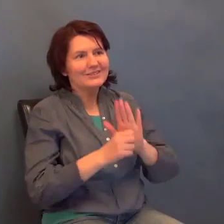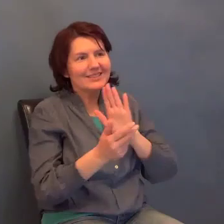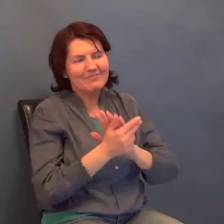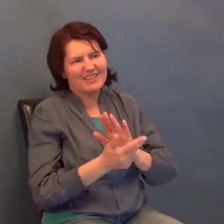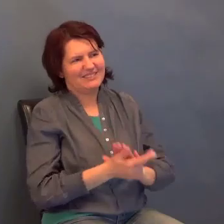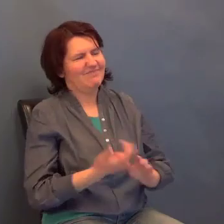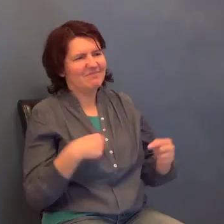Do osiemnastej.